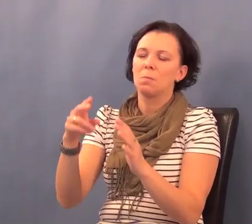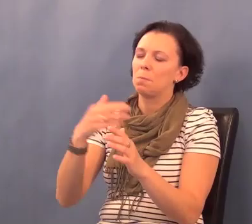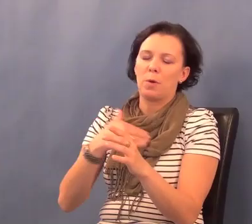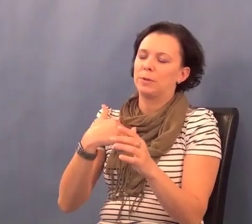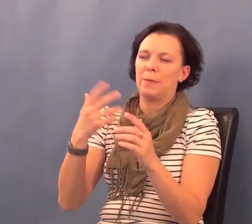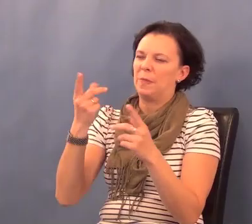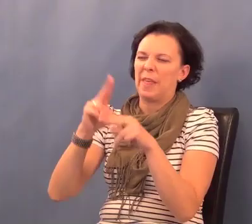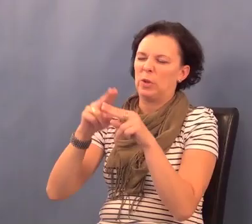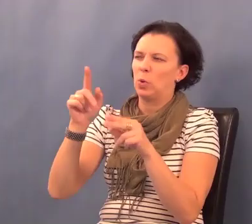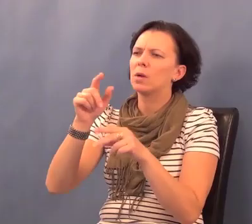Nie w Polsce, tylko w niektórych miejscach.